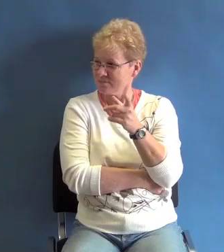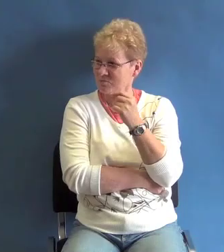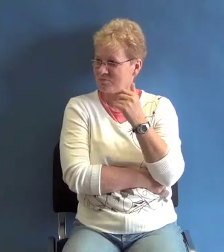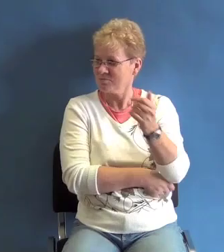Mam jej odpowiedzieć?